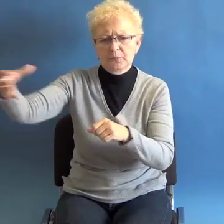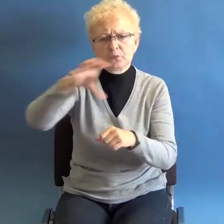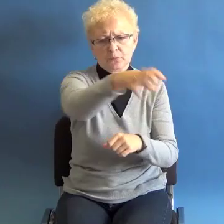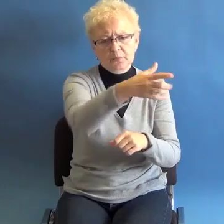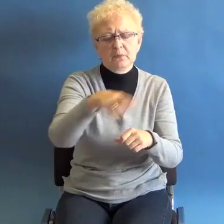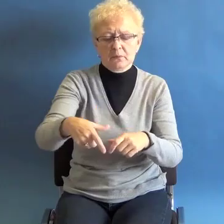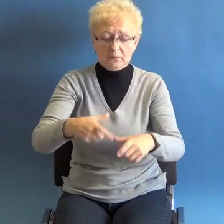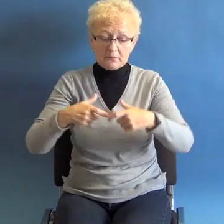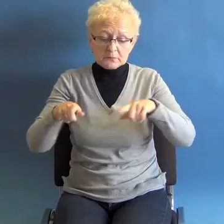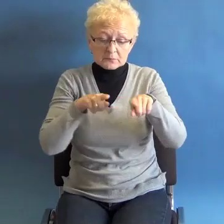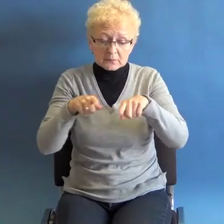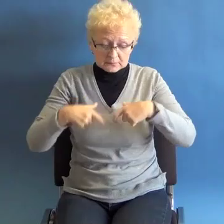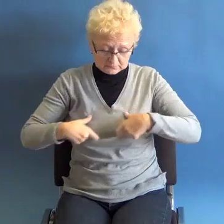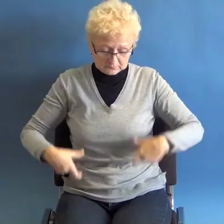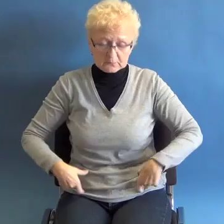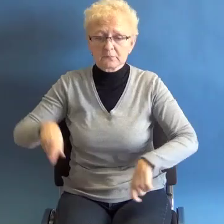Według znaku osoby w kostiumach idą w jedną stronę.